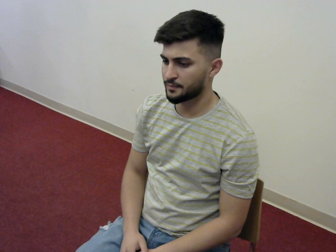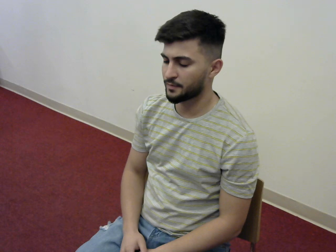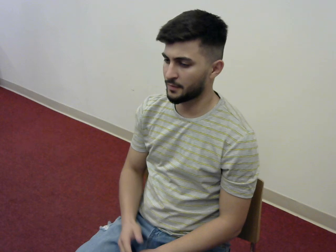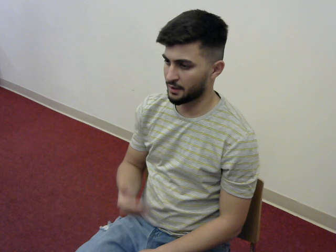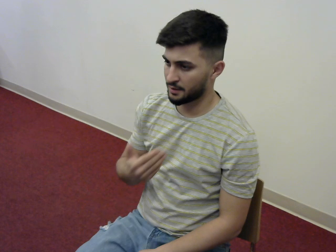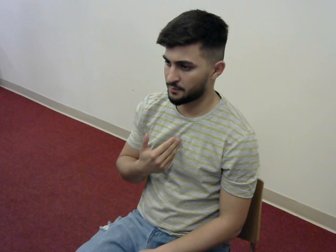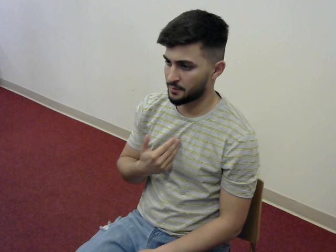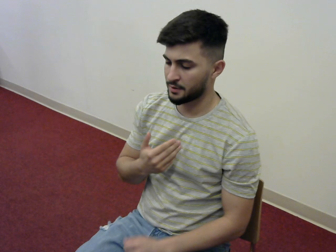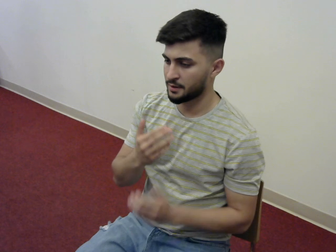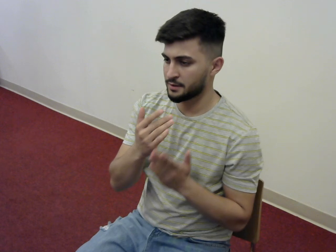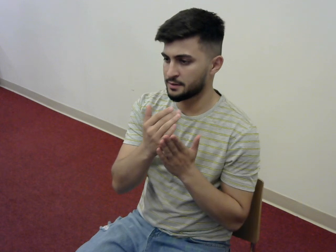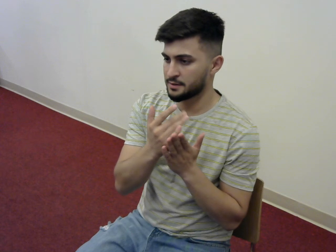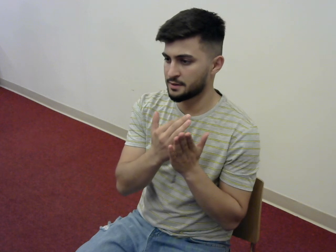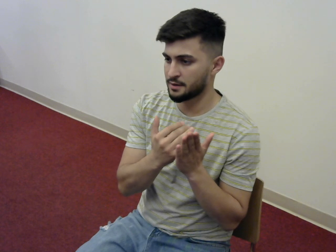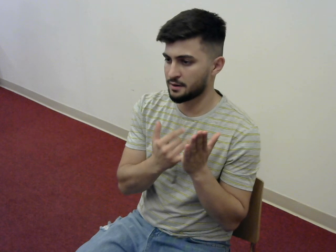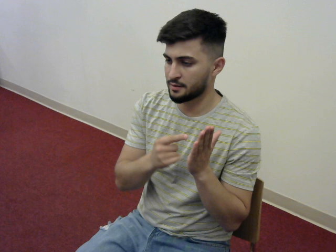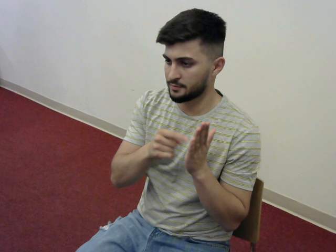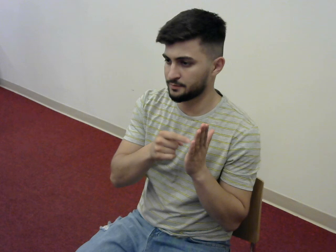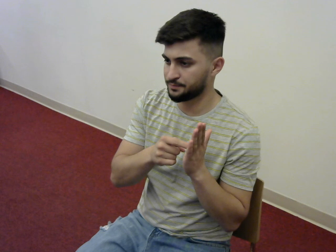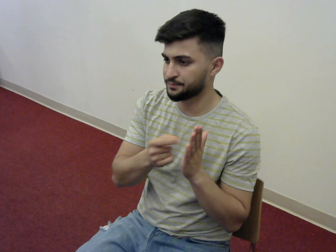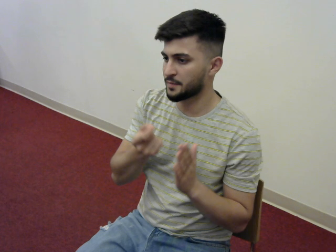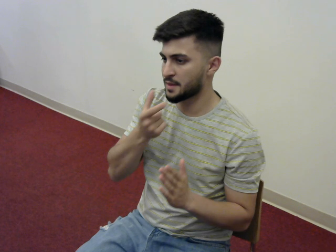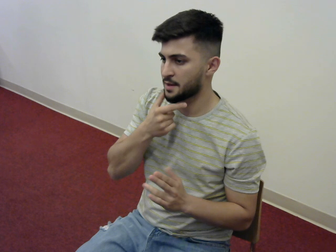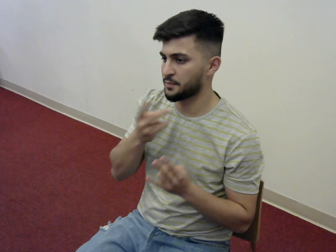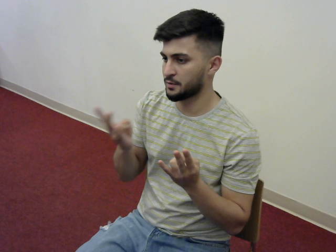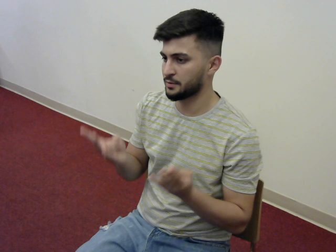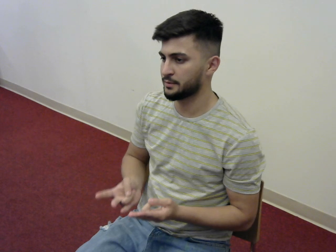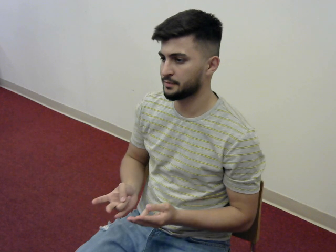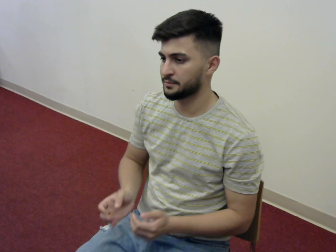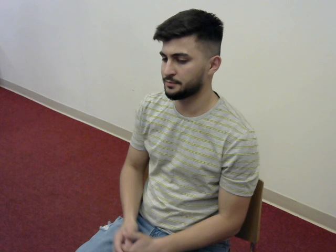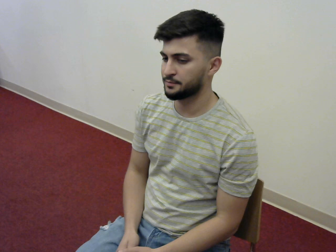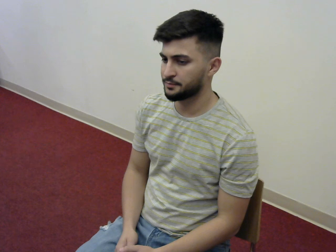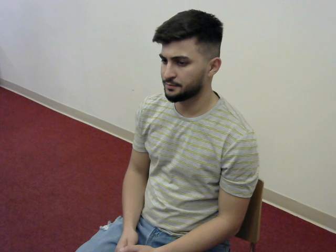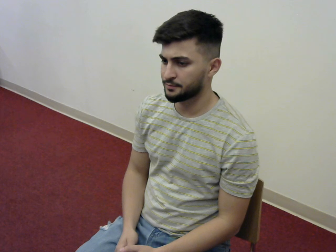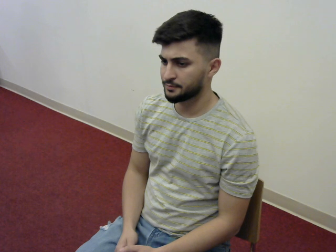Mənə siyahıdakı dərmanlar lazımdır